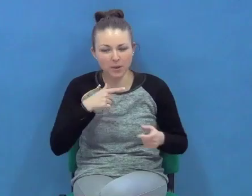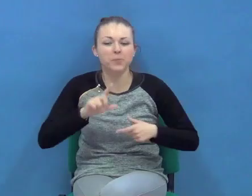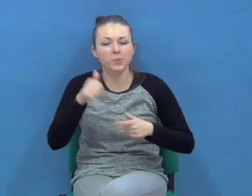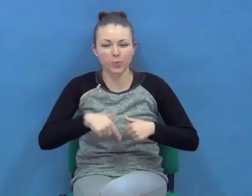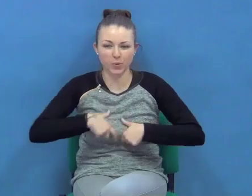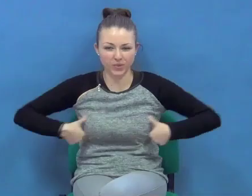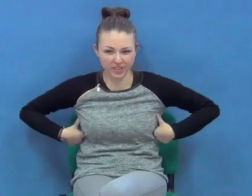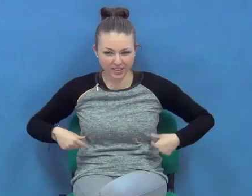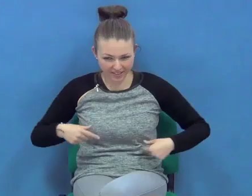Trzeba mieć biustonosz.